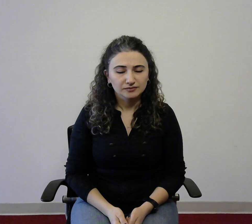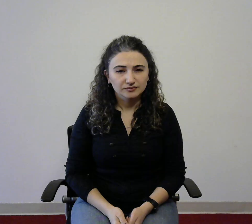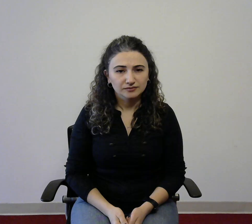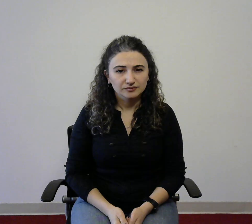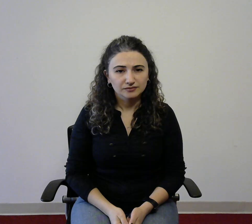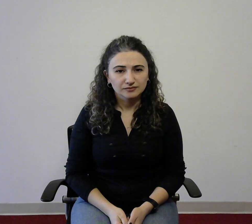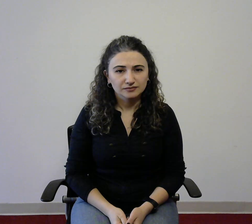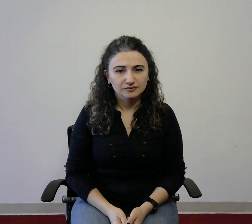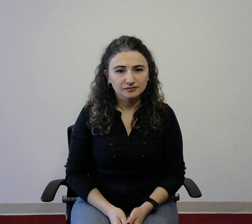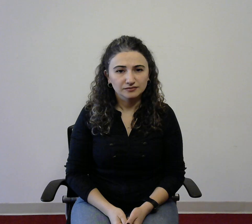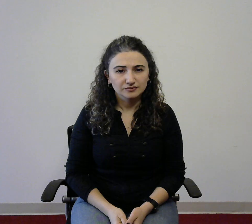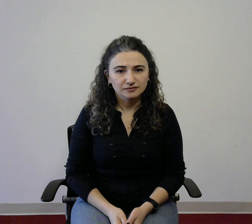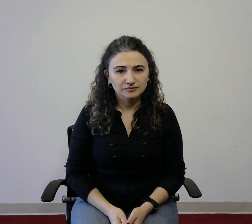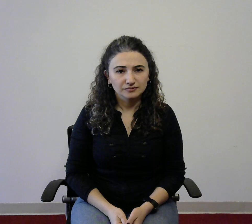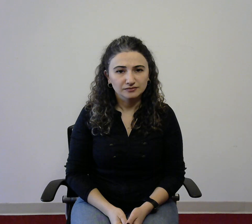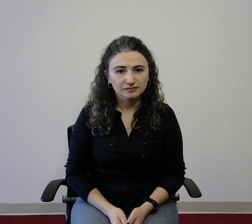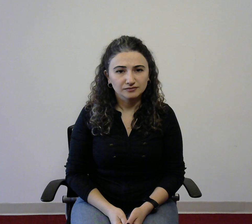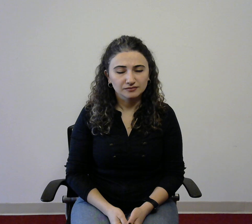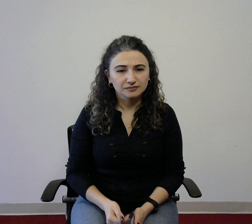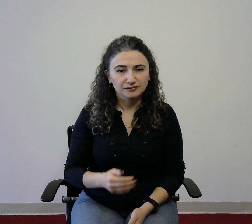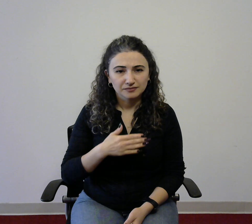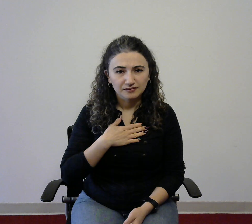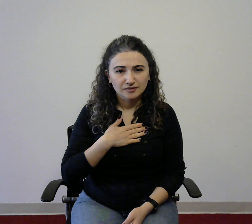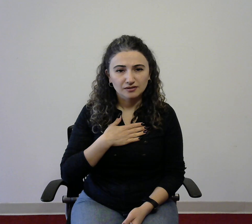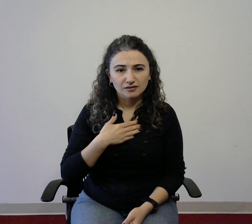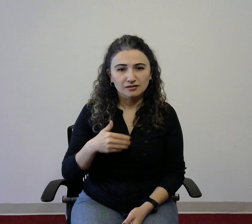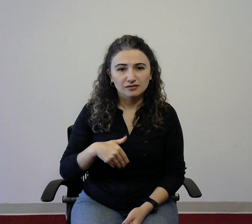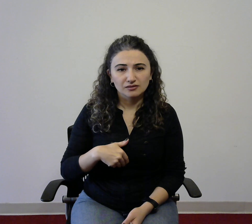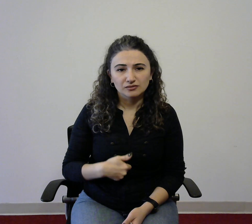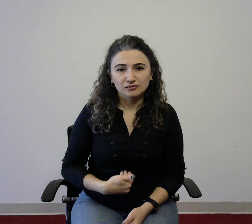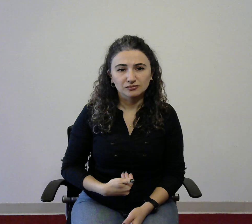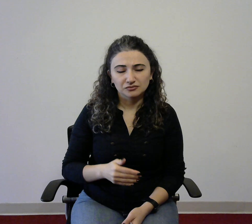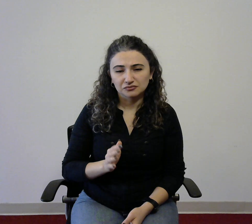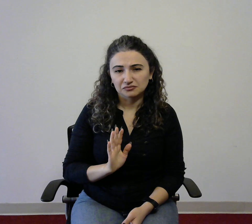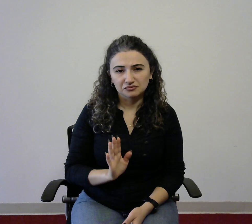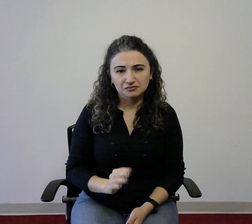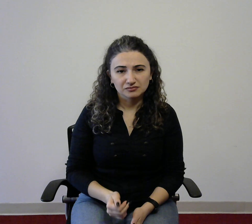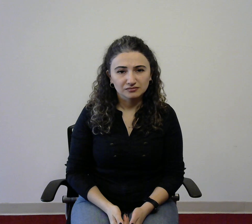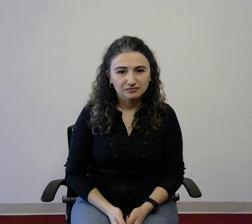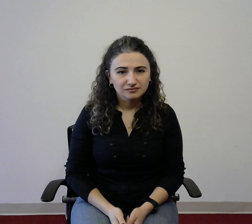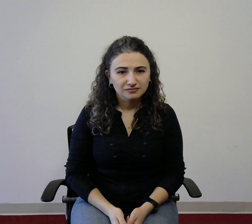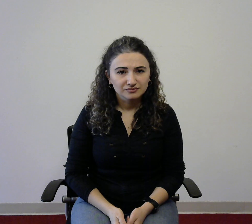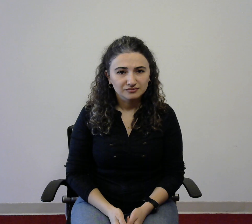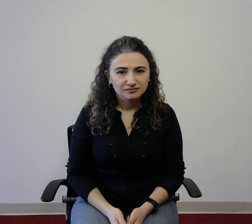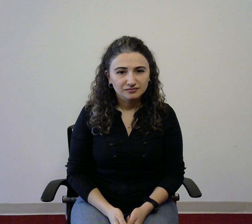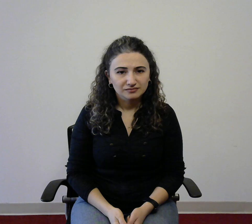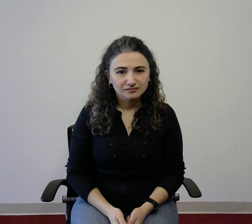Mən ac deyiləm